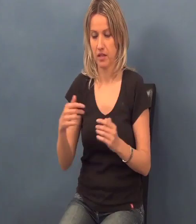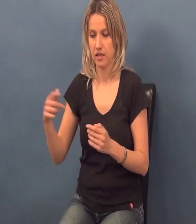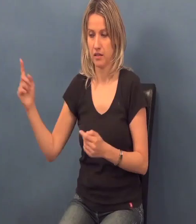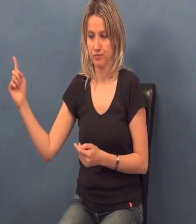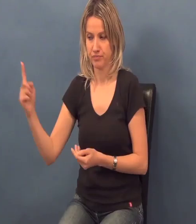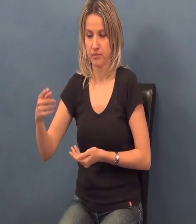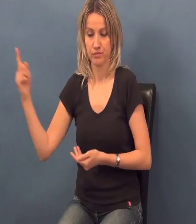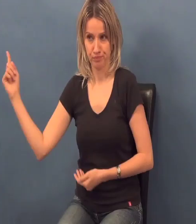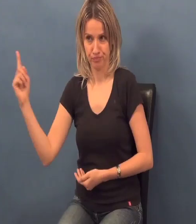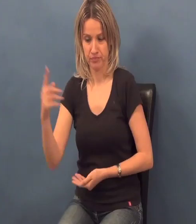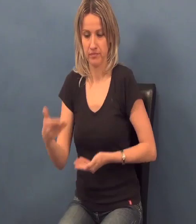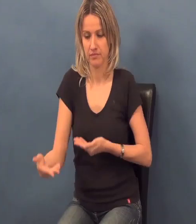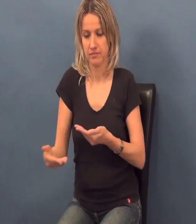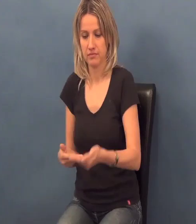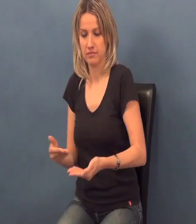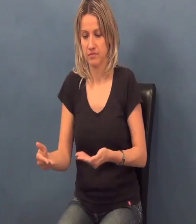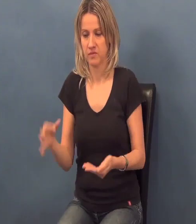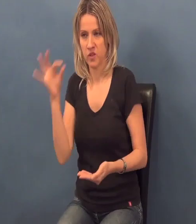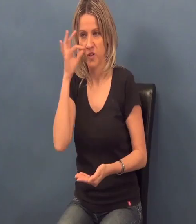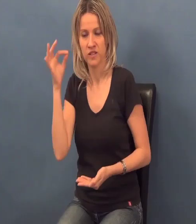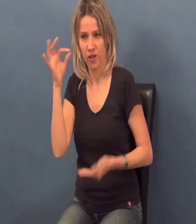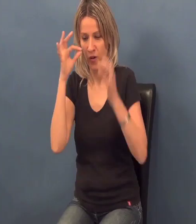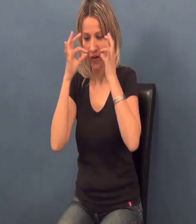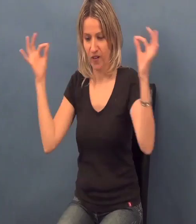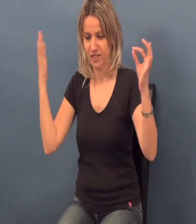Z naprzeciwka do tego stołka podchodzi czarny kot.